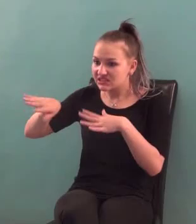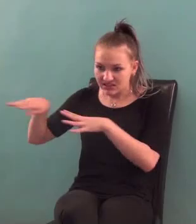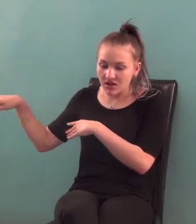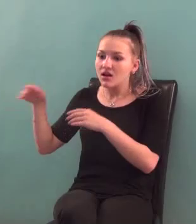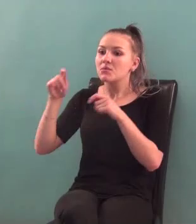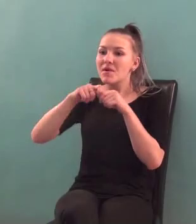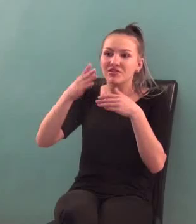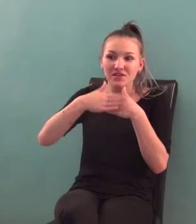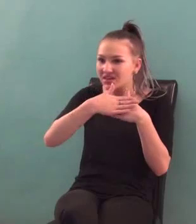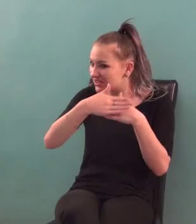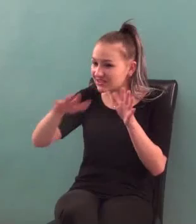Sprawdzają drzwi i ewakuują wszystkich.